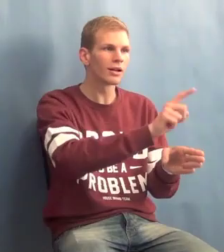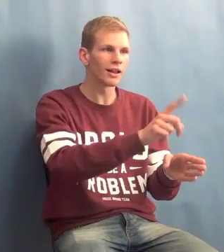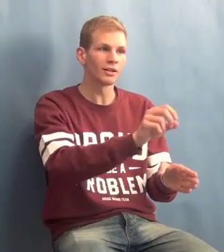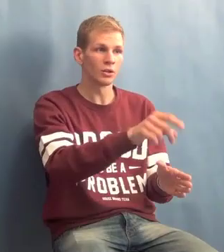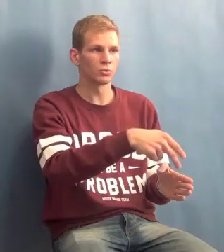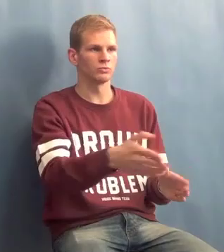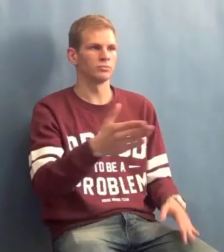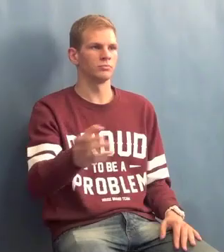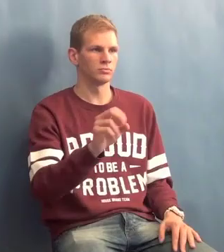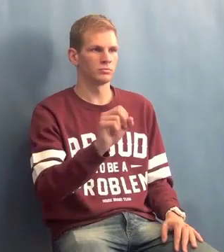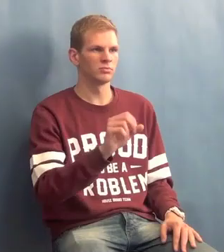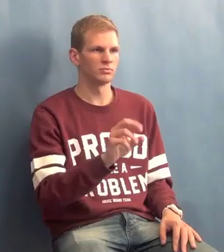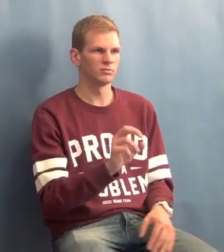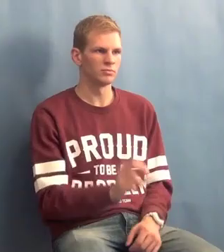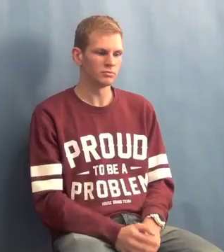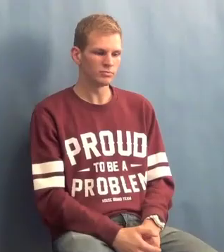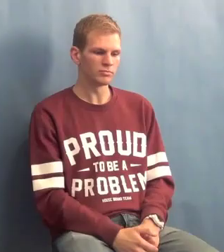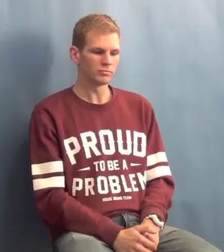Tutaj chodzić nie wolno, tak.